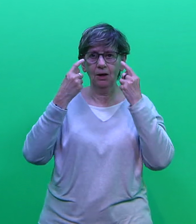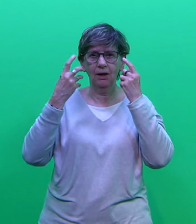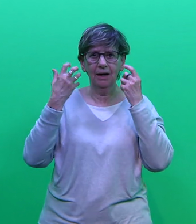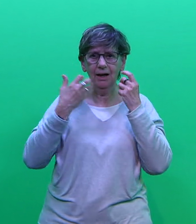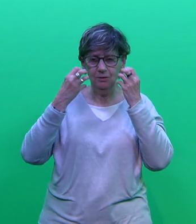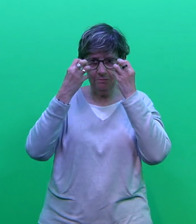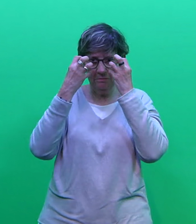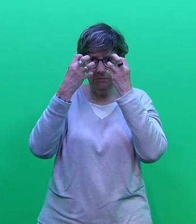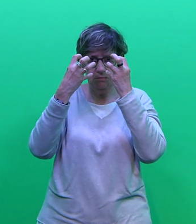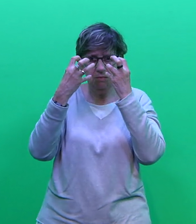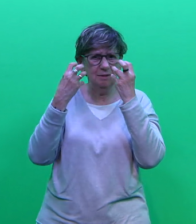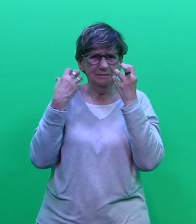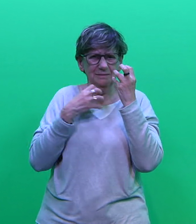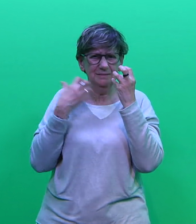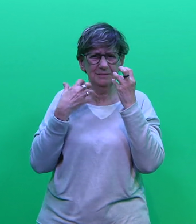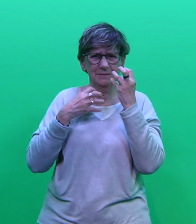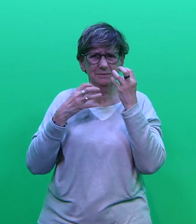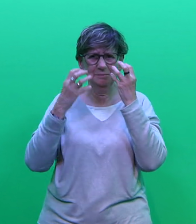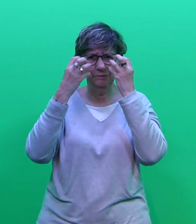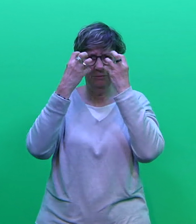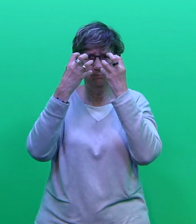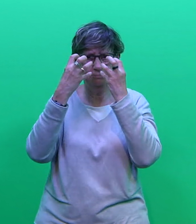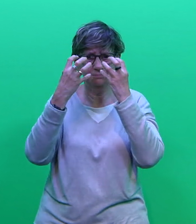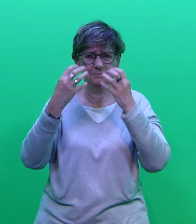Té els ulls estranys, inflats i estranys.